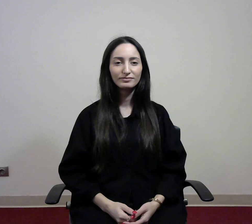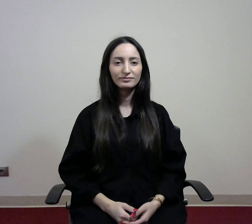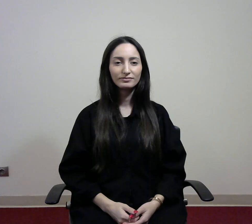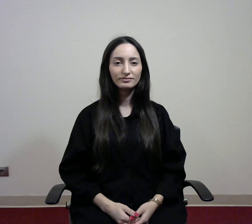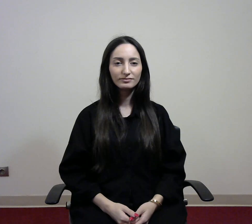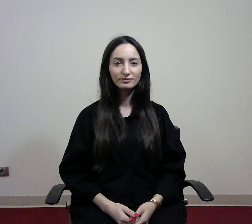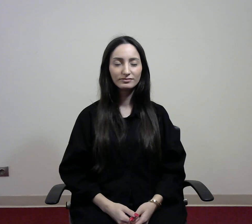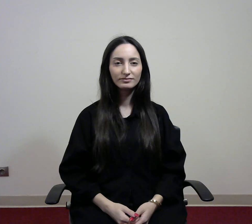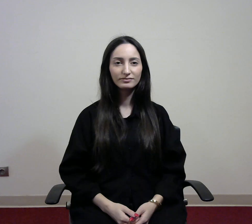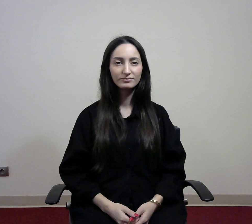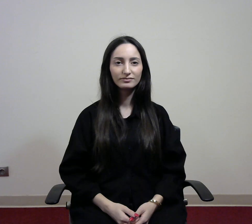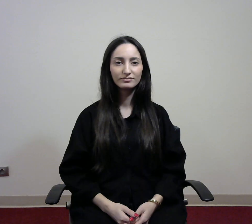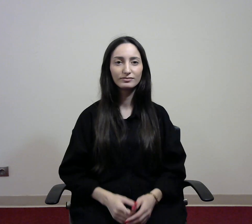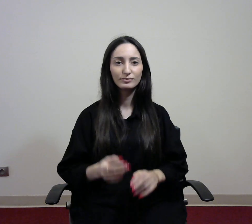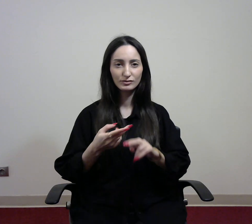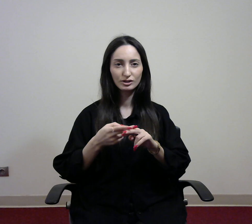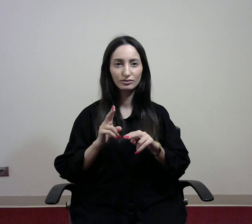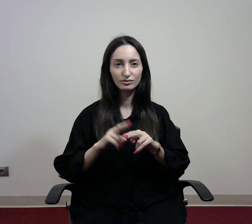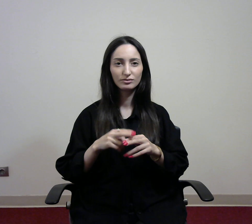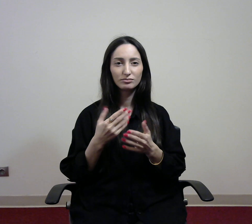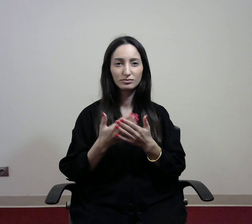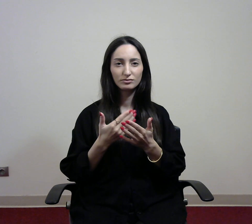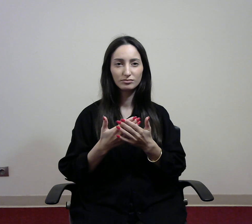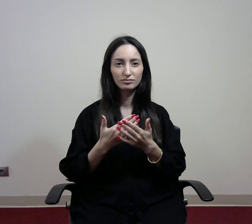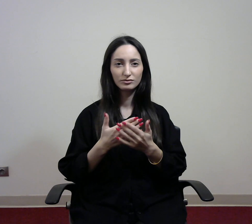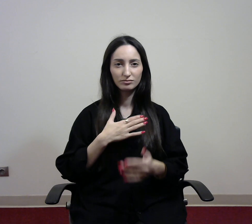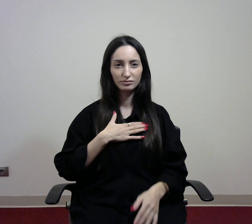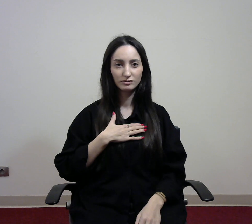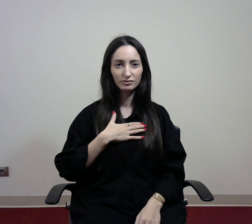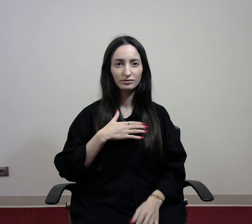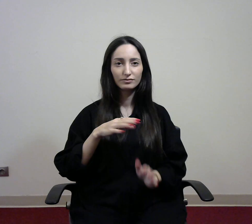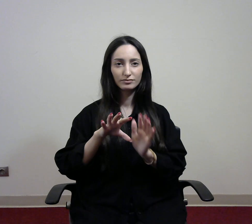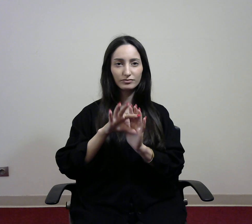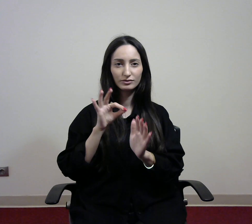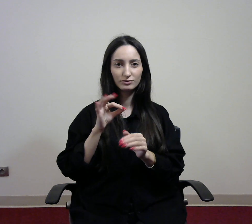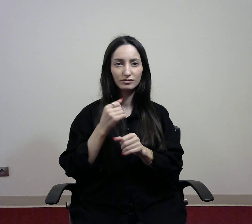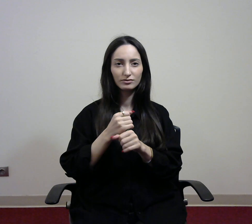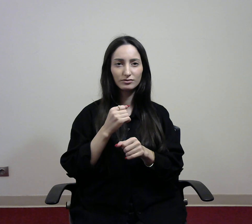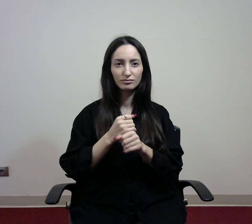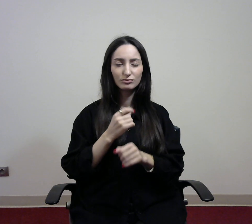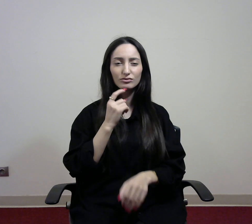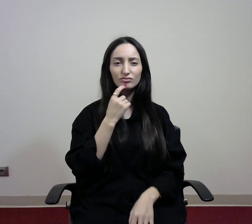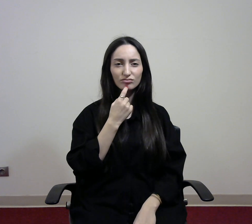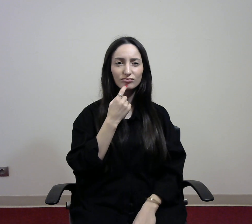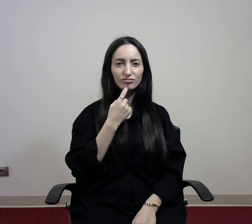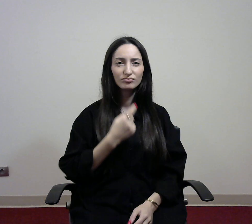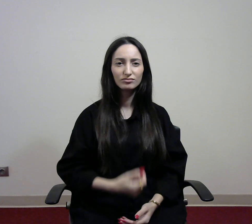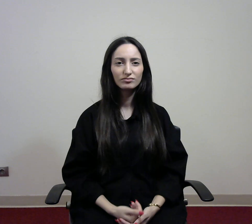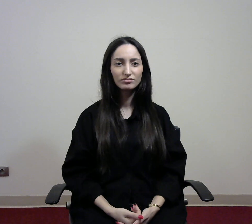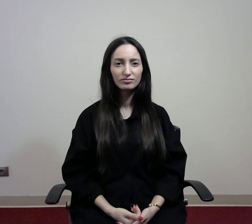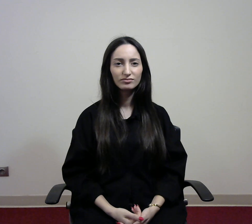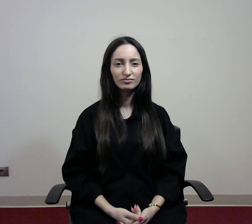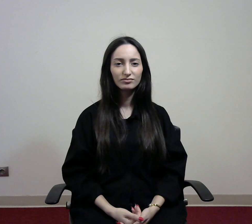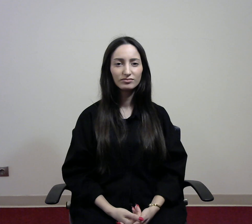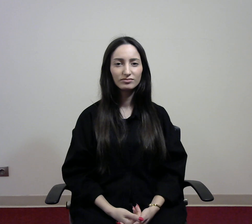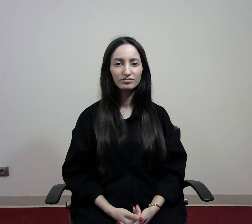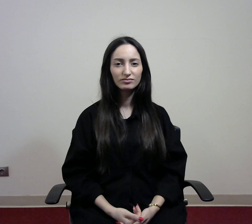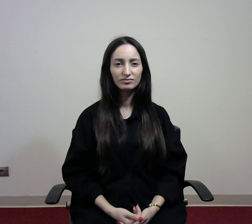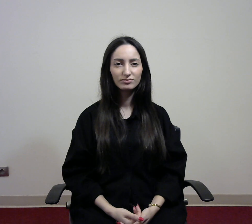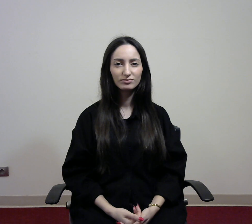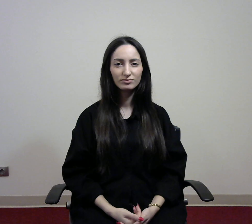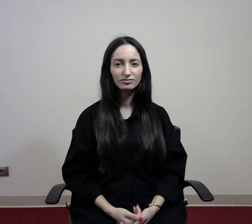Bu məsələdə mənə seçim etmək çətindir